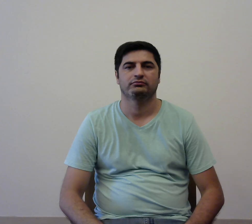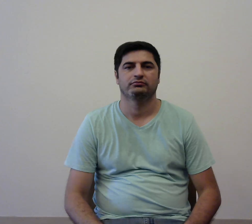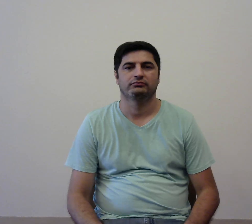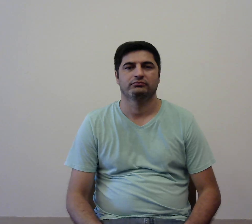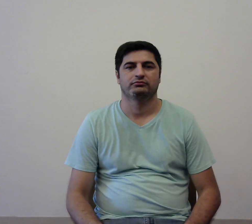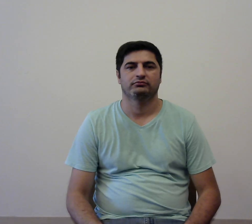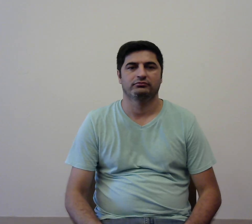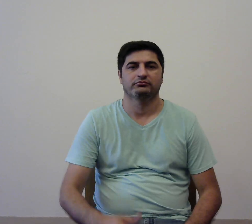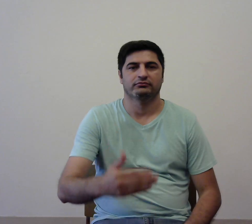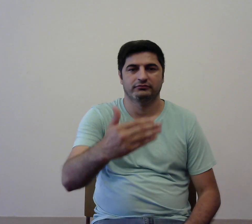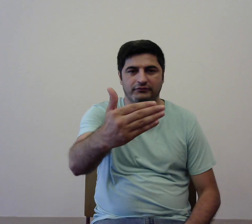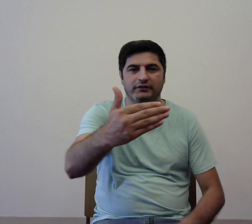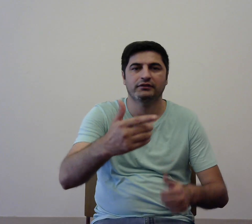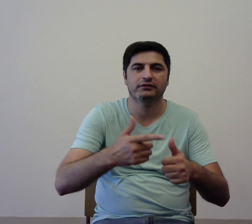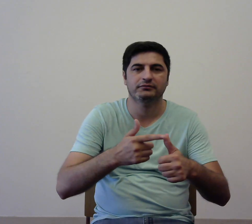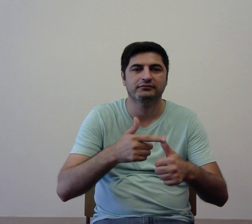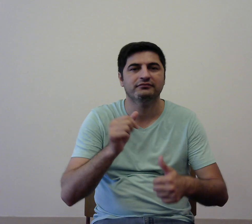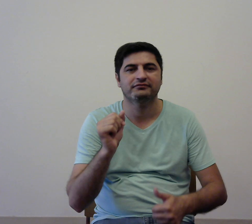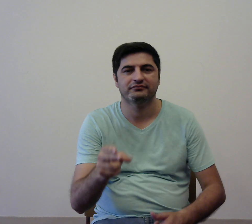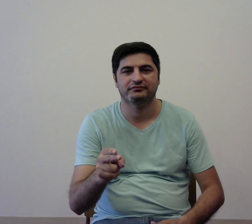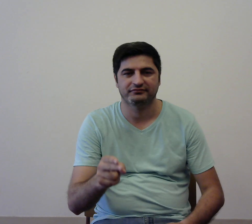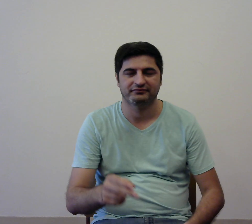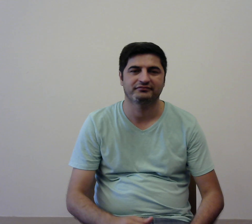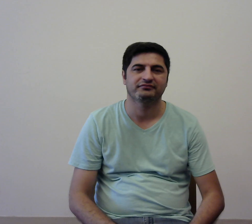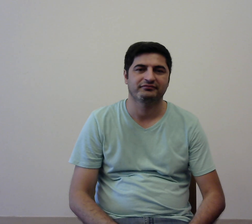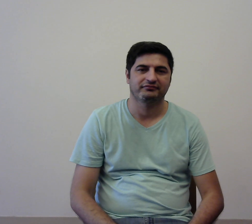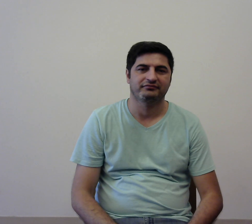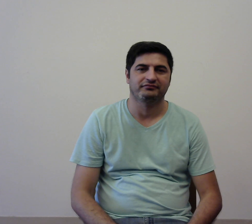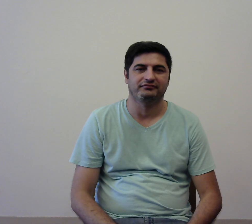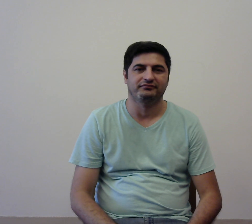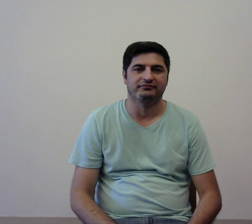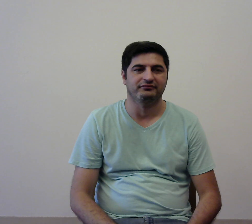Sizin adınız nədir?